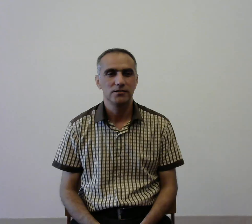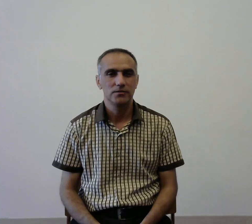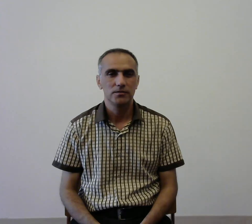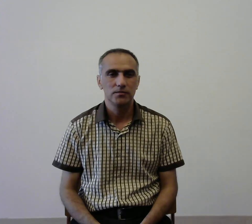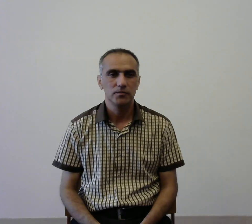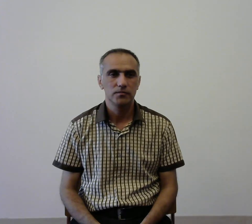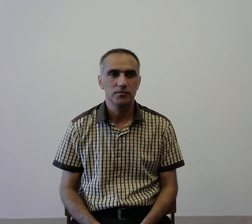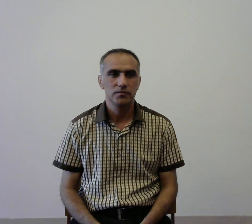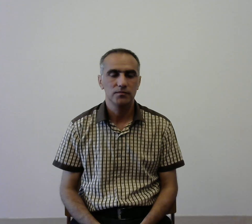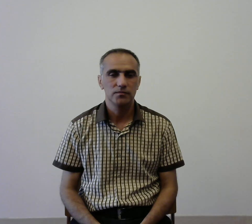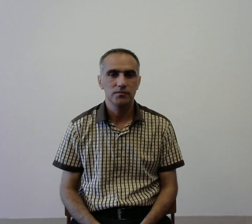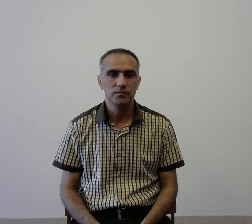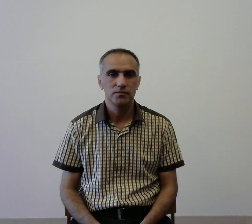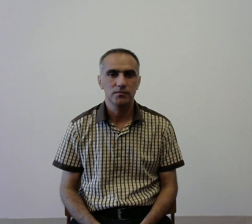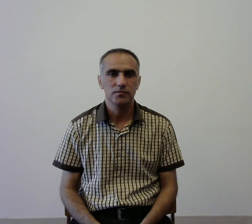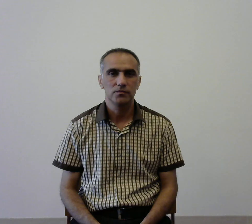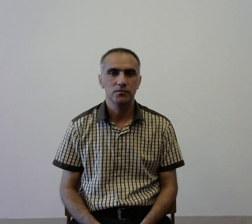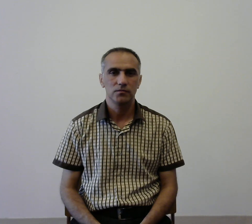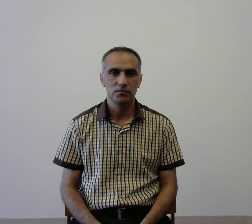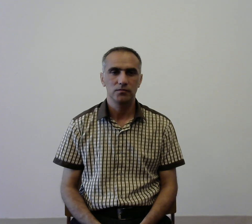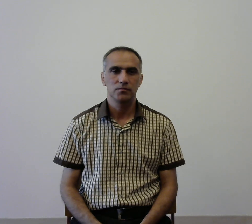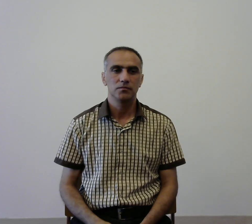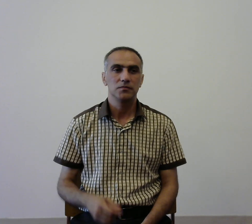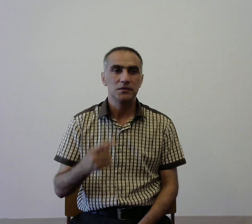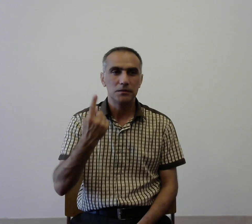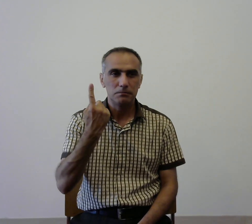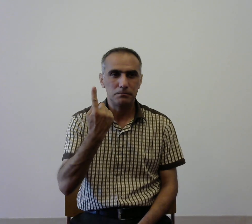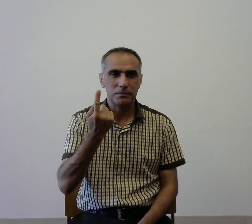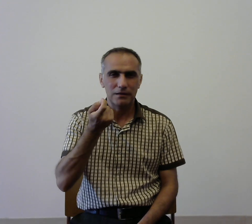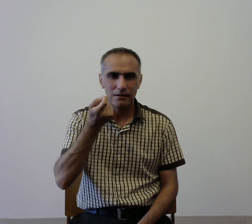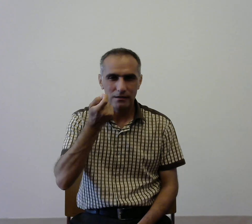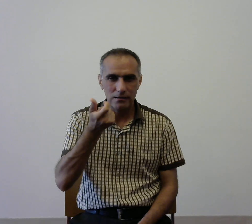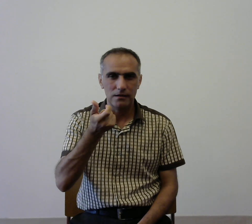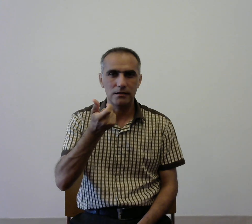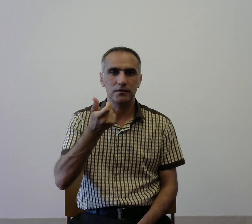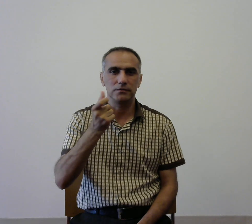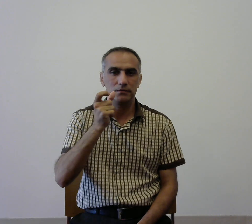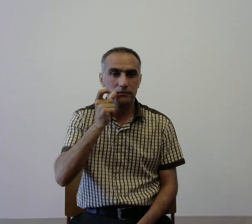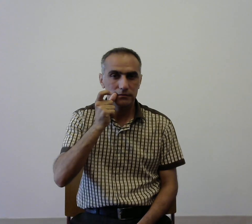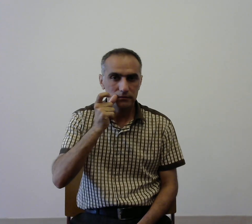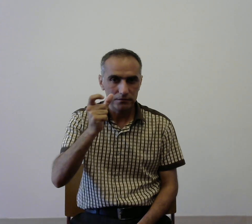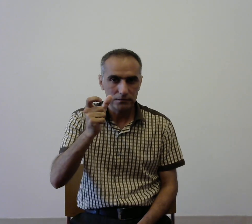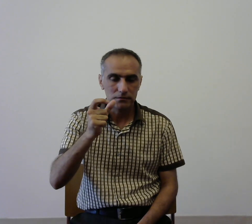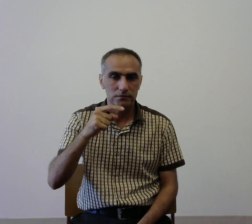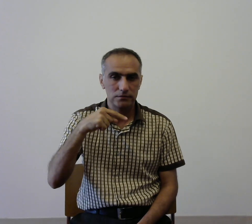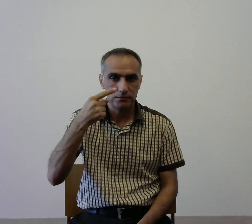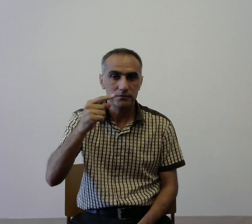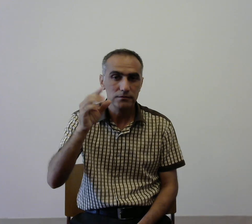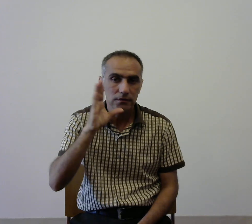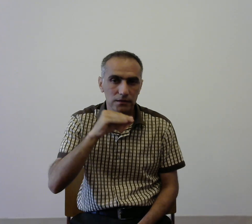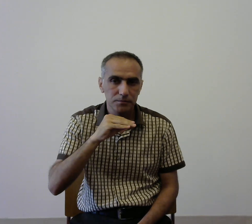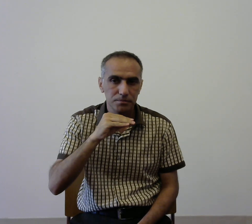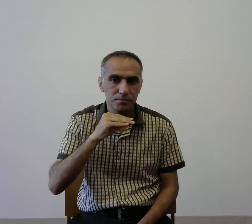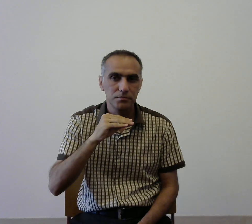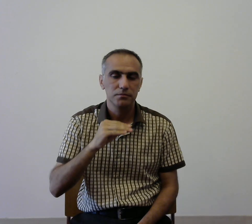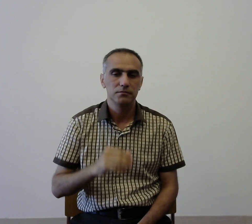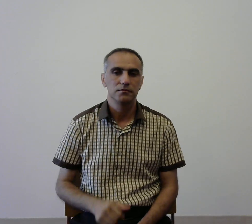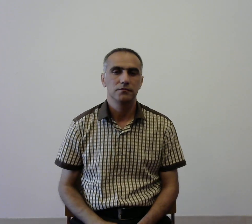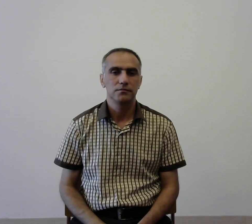Bir az ucadan deyə bilərsinizmi?